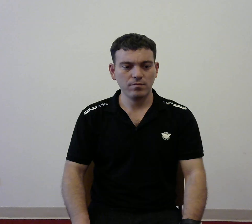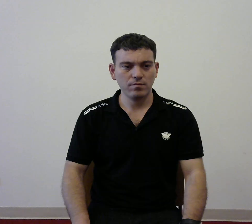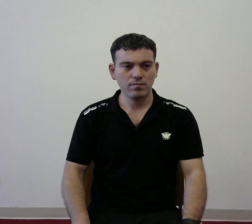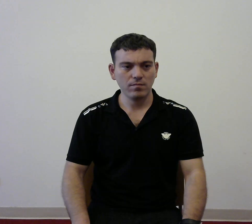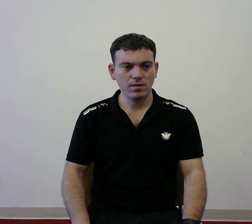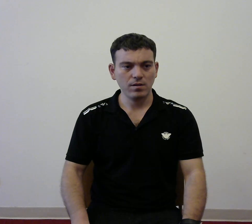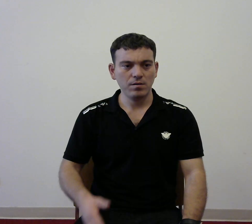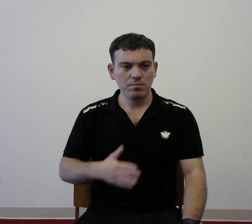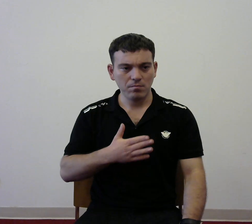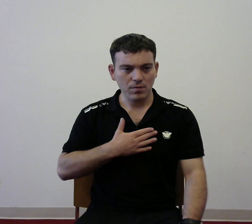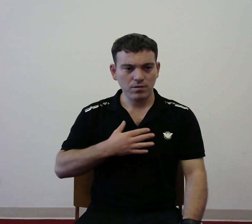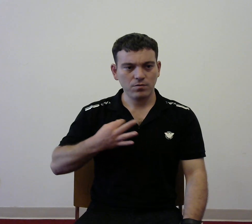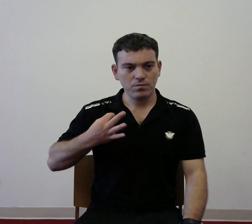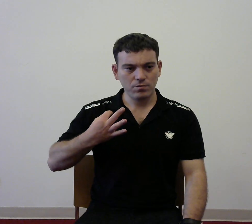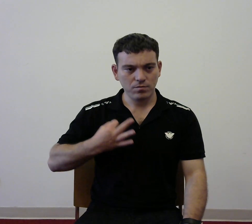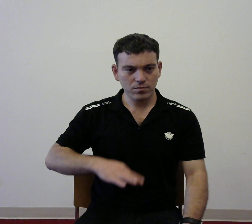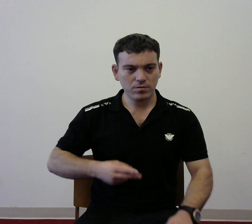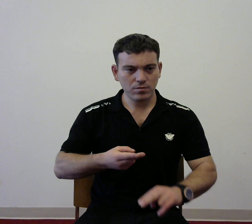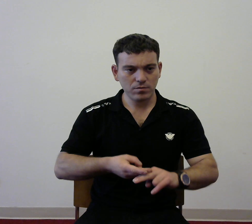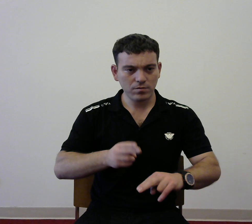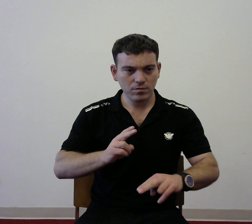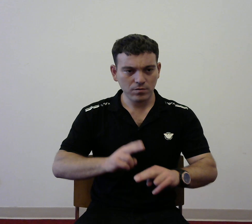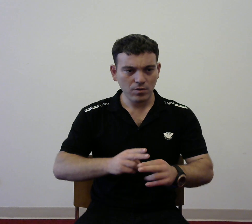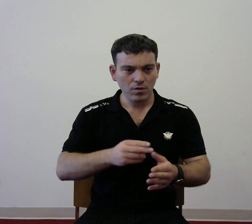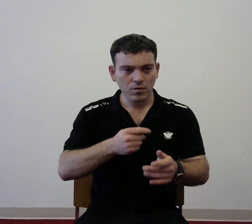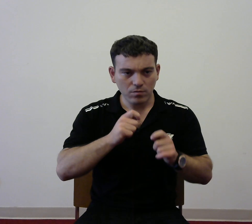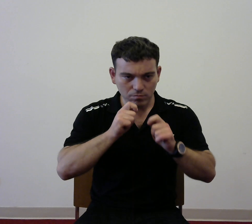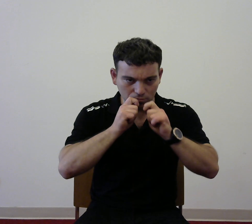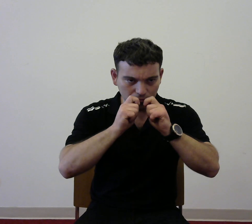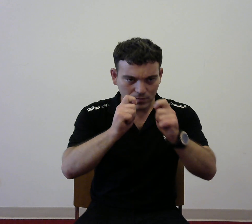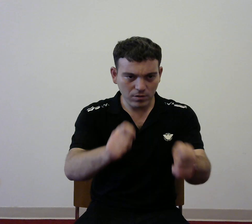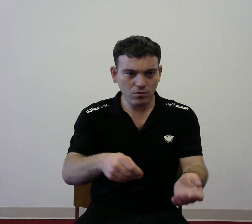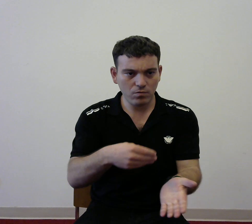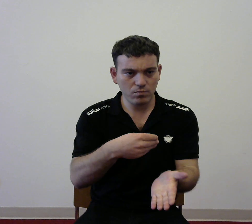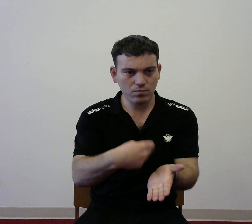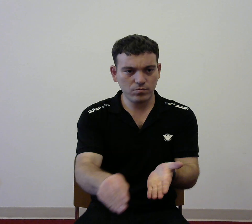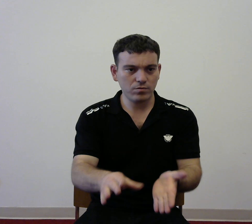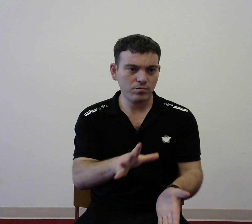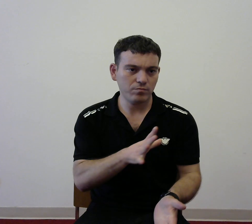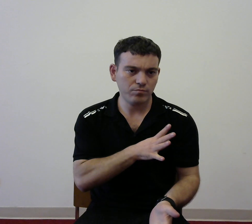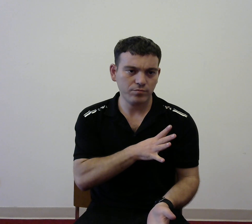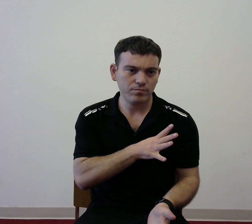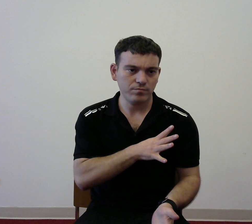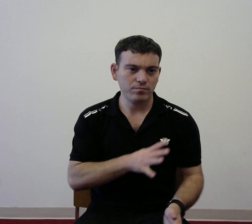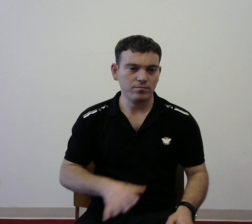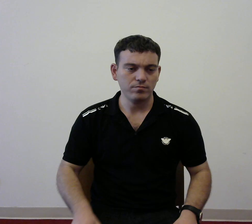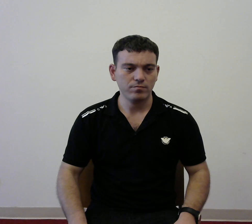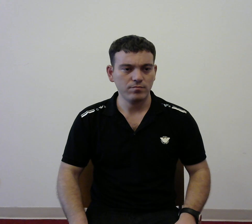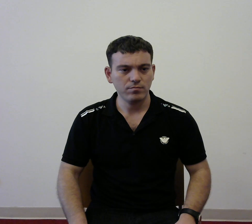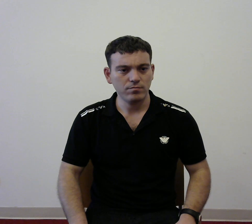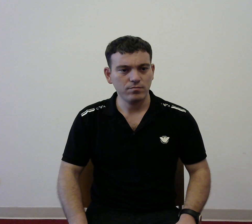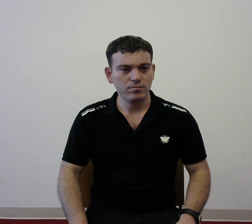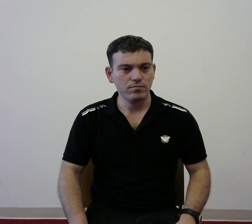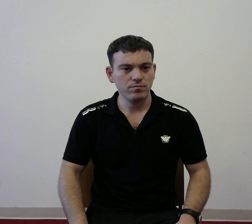Mən oğlum üçün hədiyyə almışam